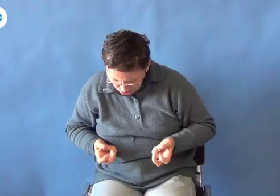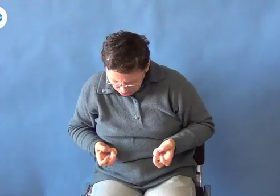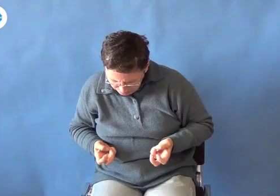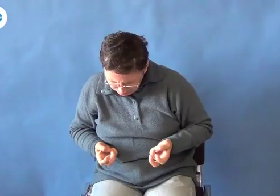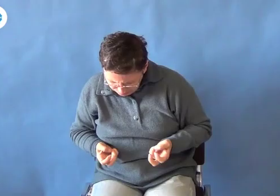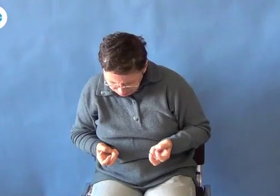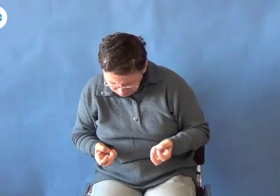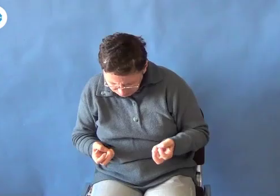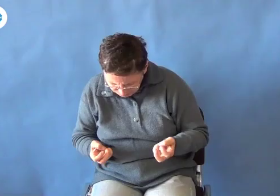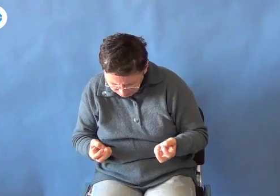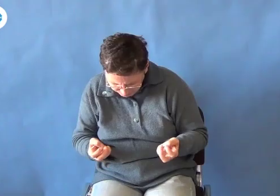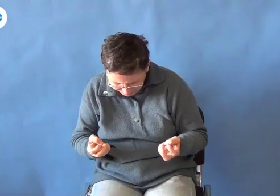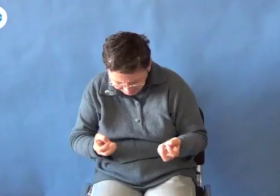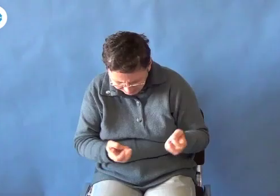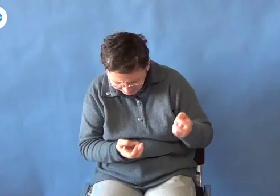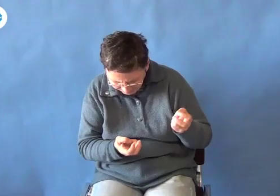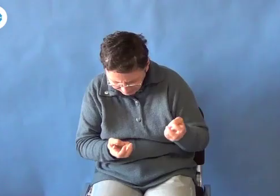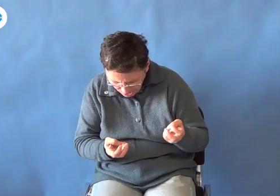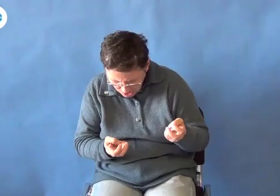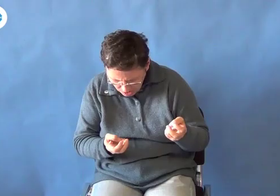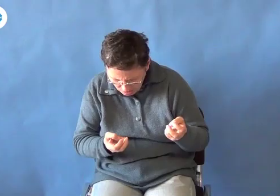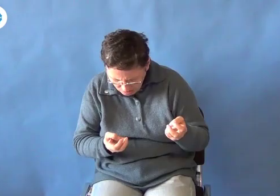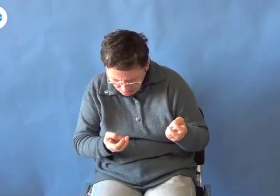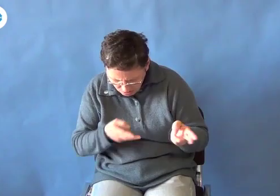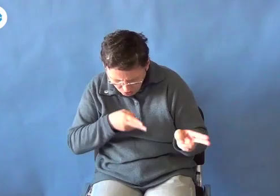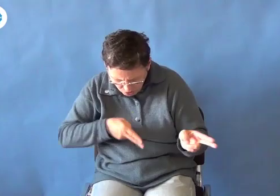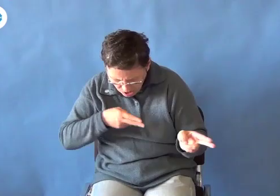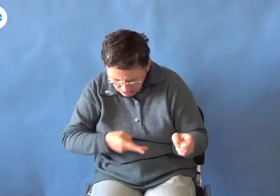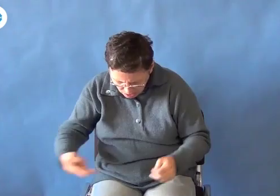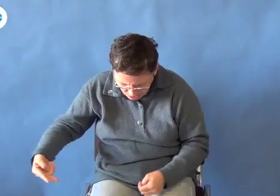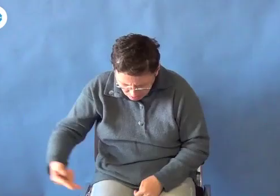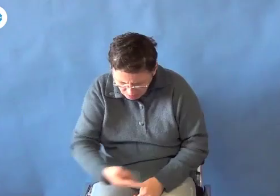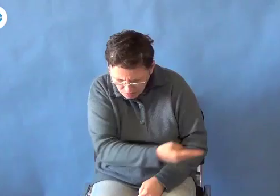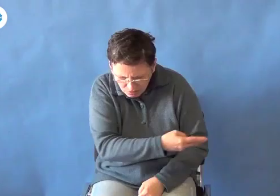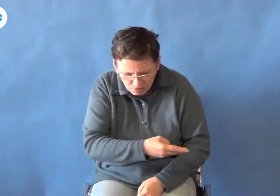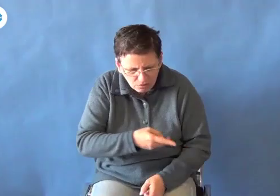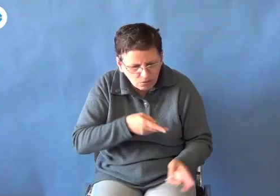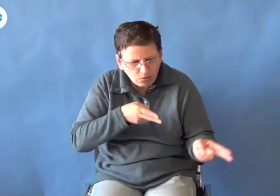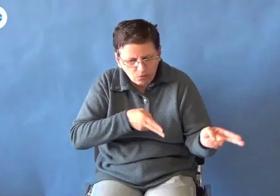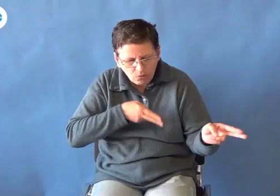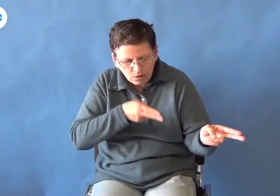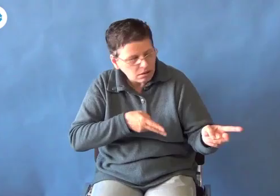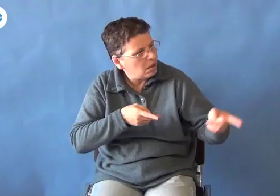Sanki kolejowe, jadące po torach.